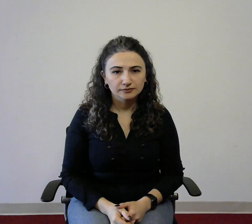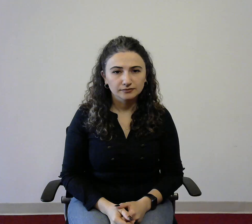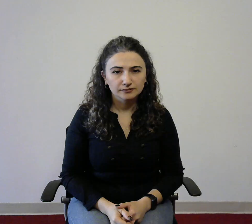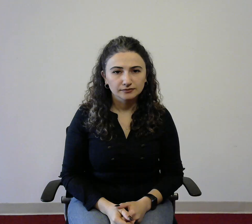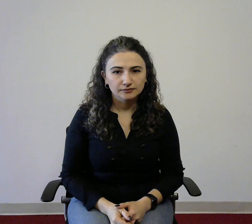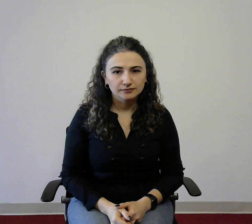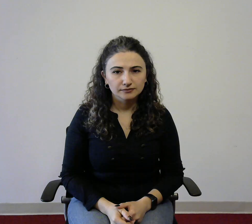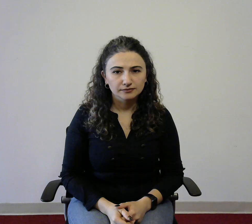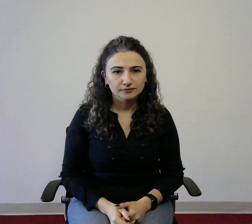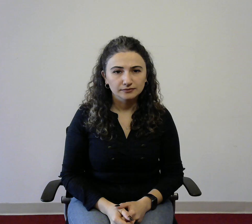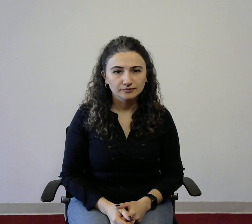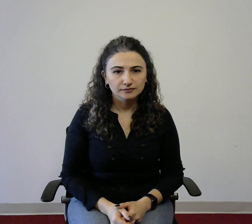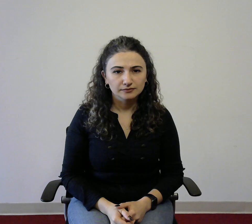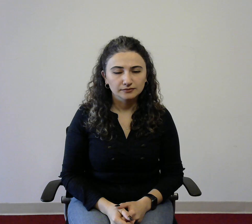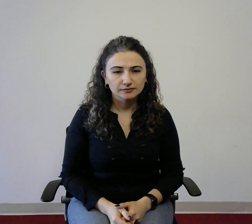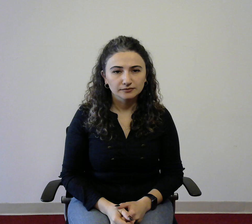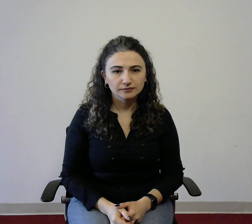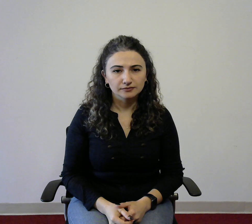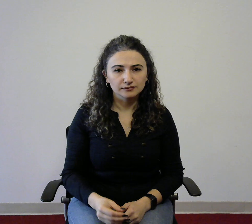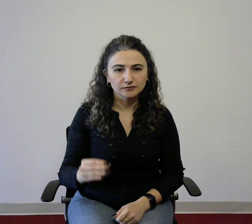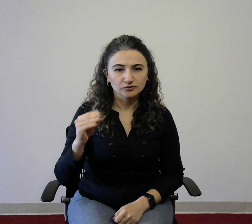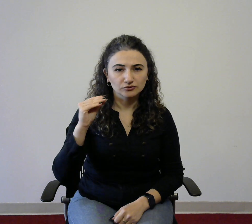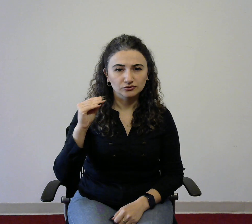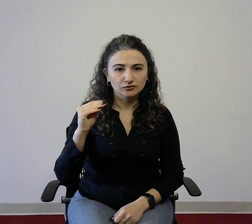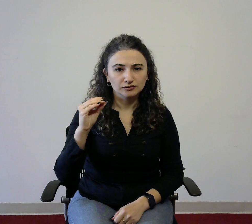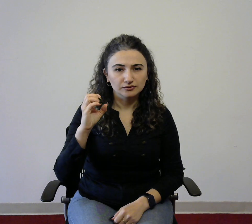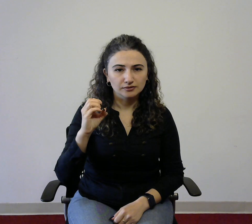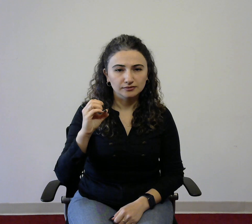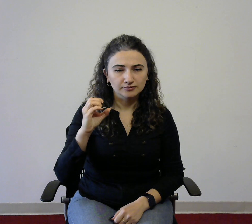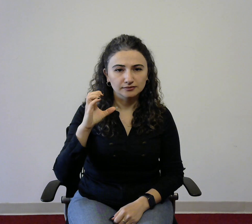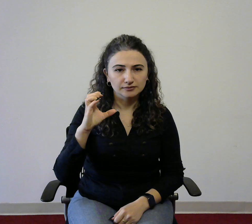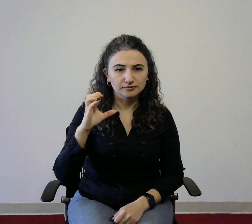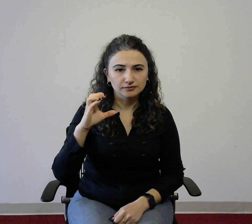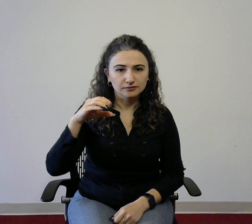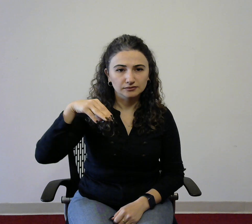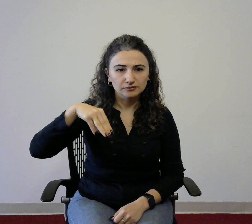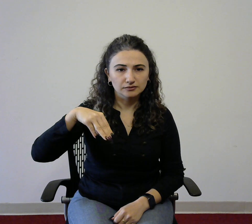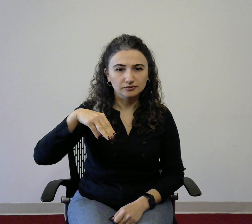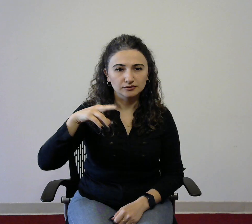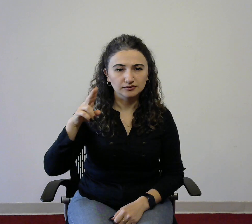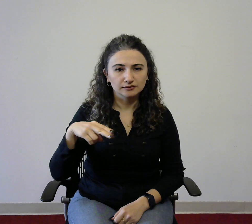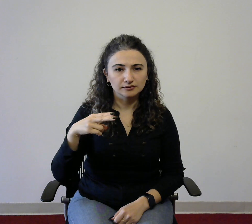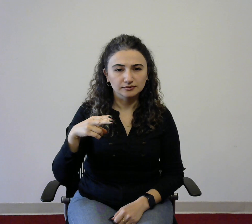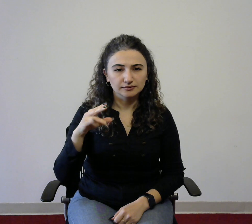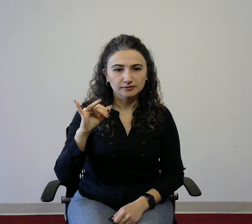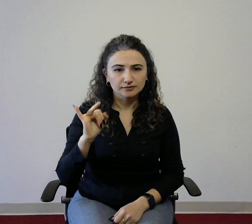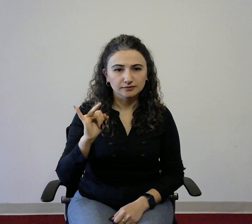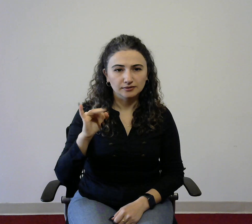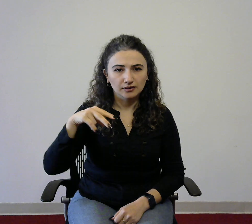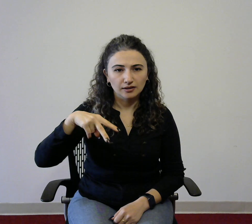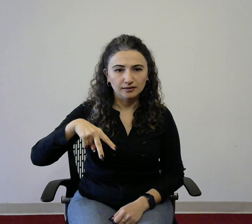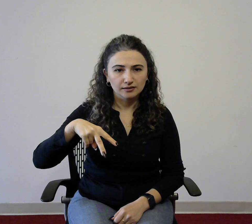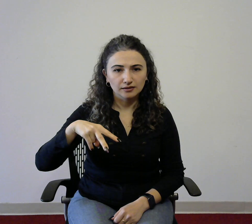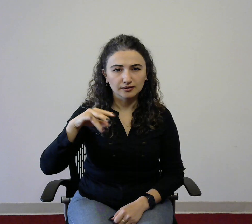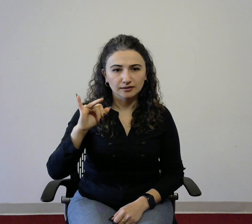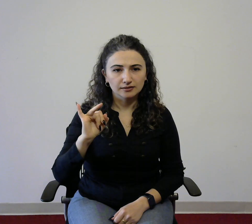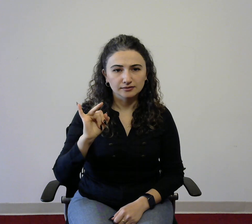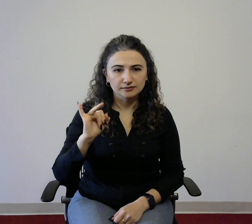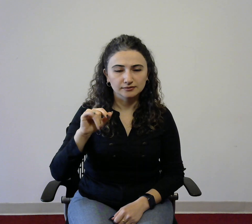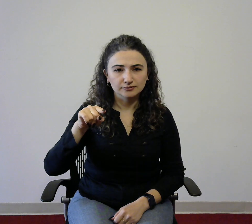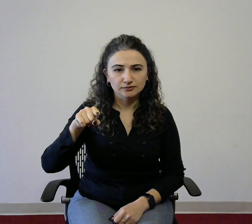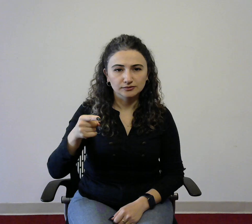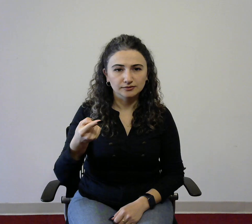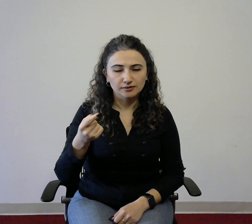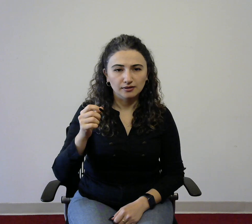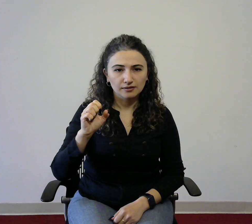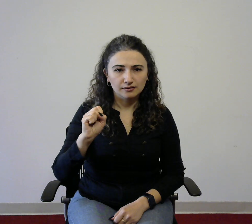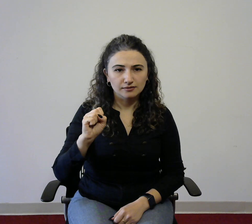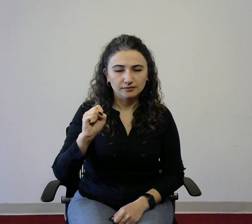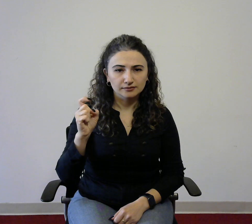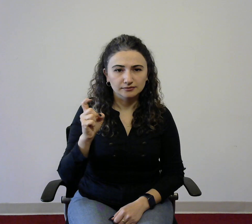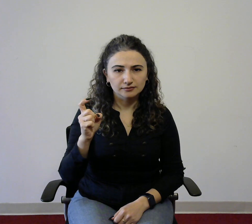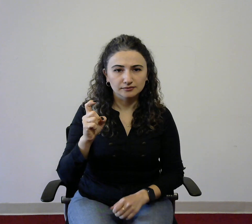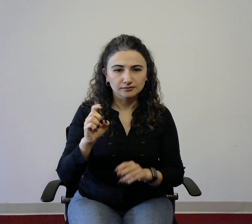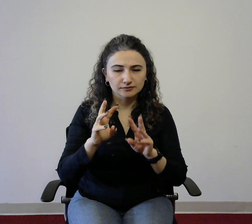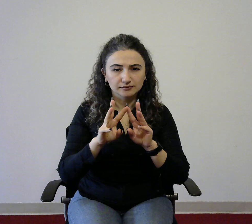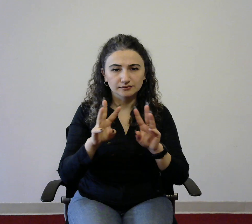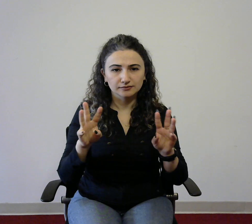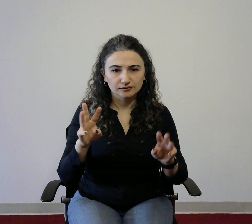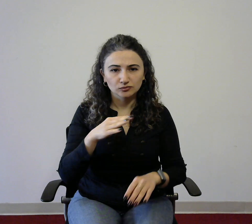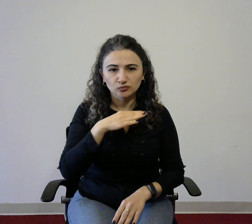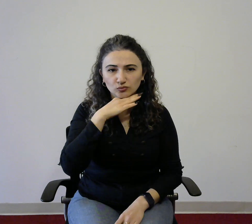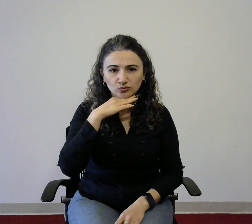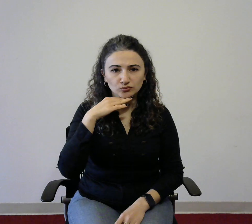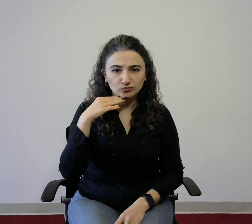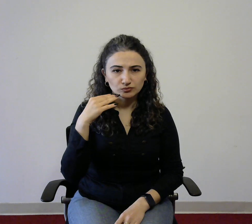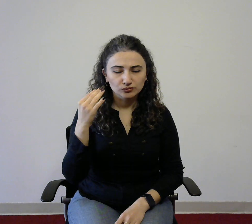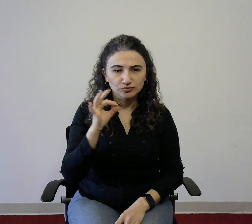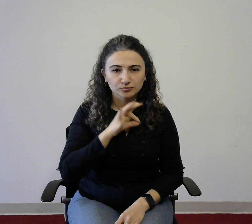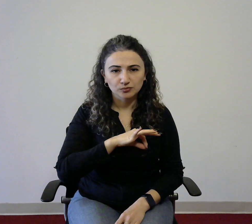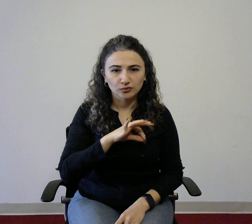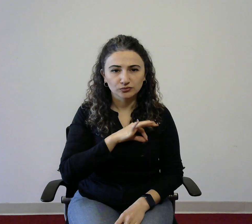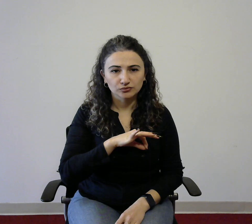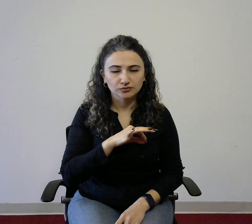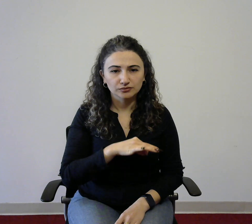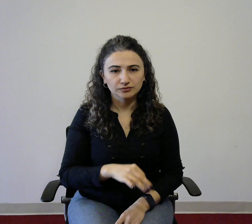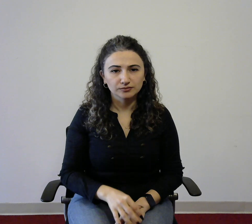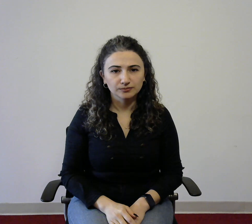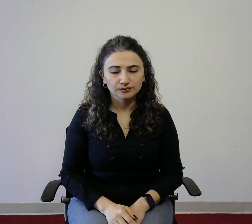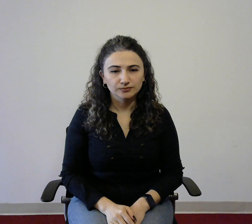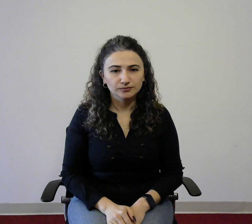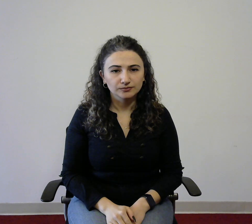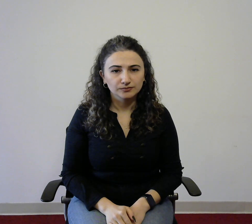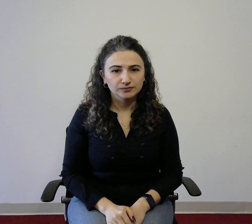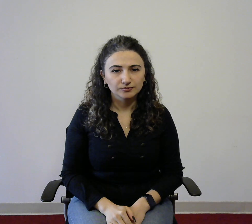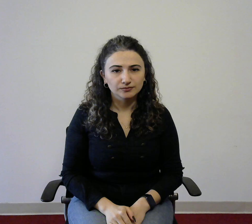Jestdili.az saytı çox faydalıdır